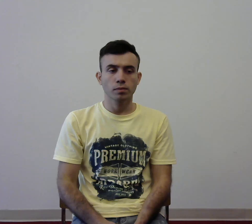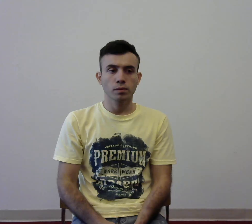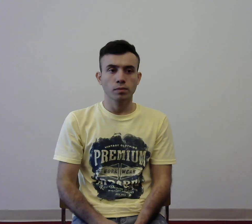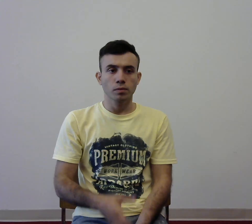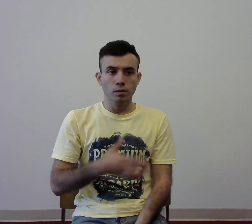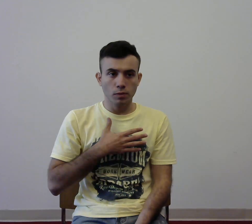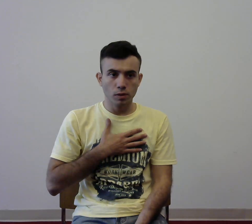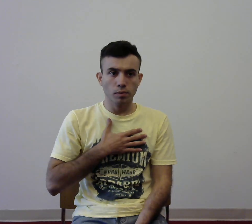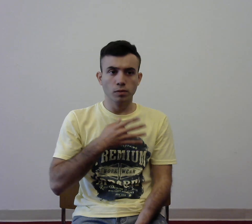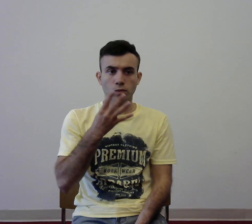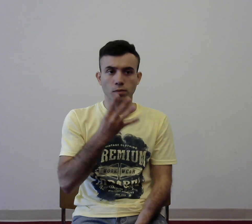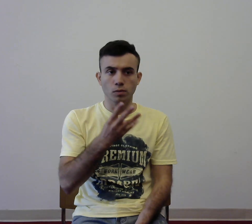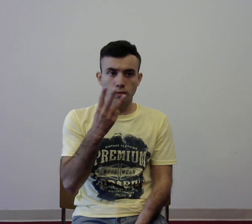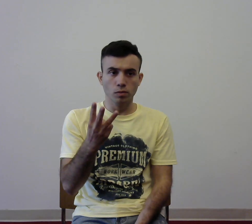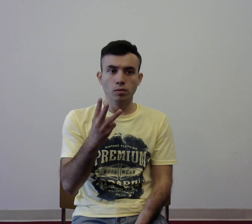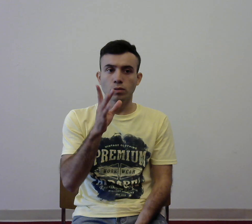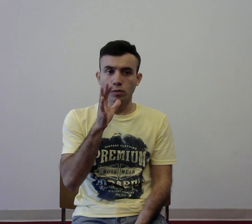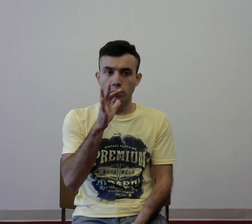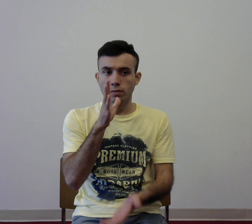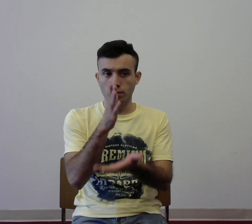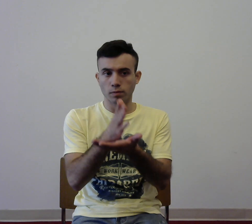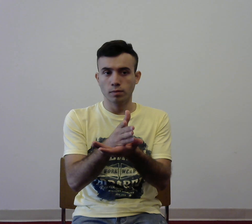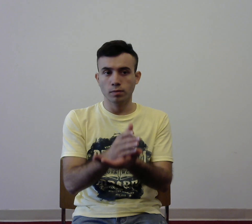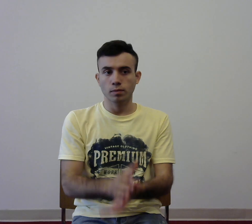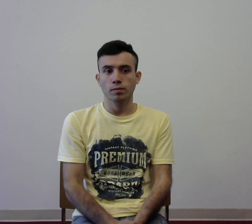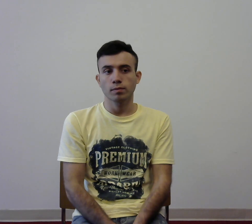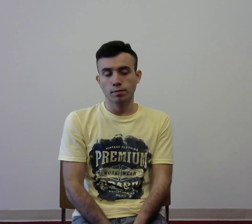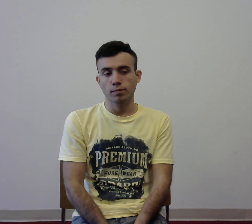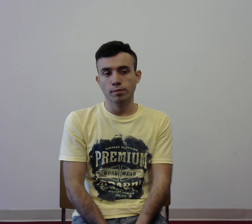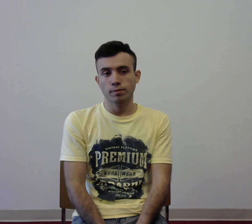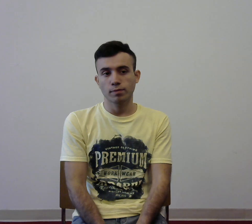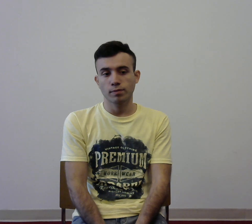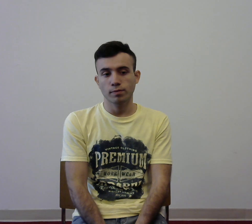Mənim 43 yaşım var